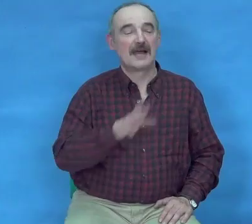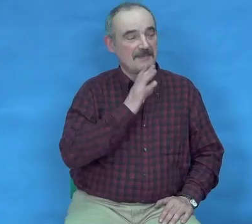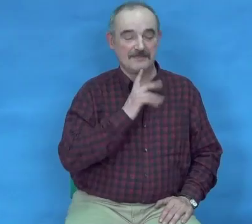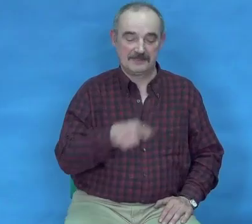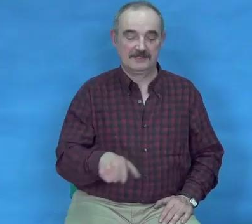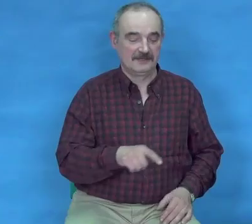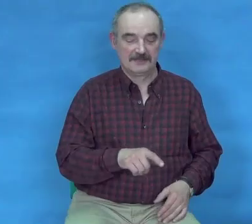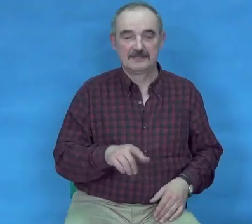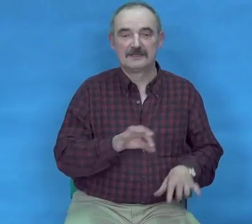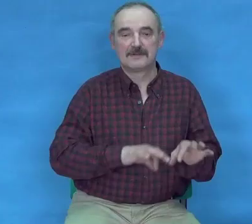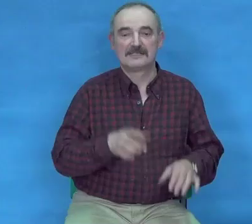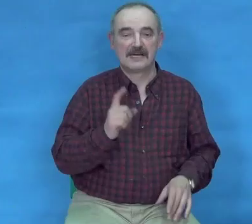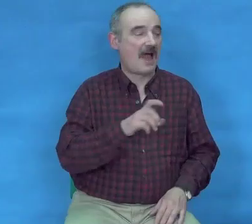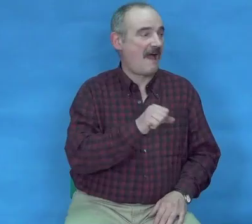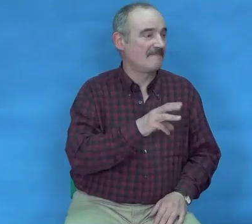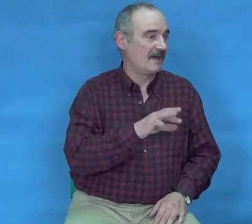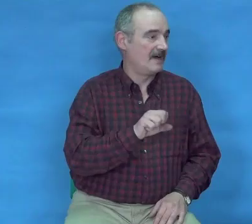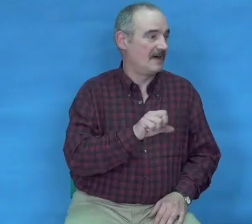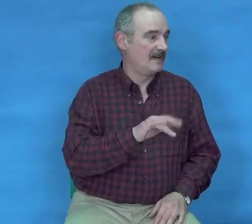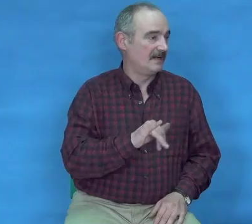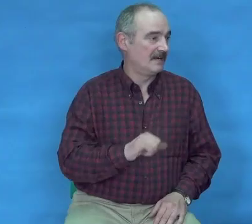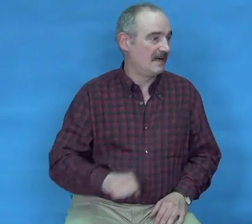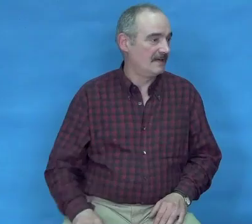Chyba zakaz jest z powodu awarii.